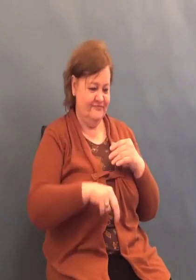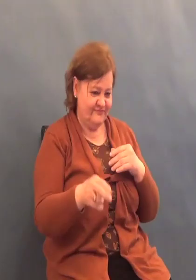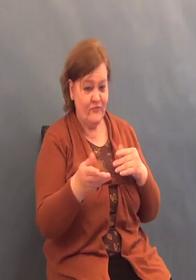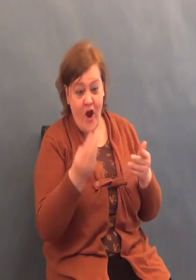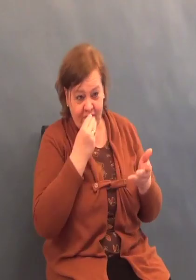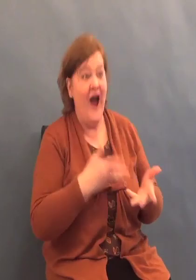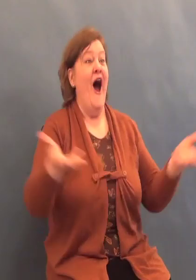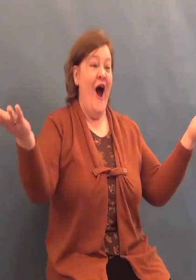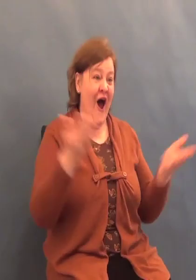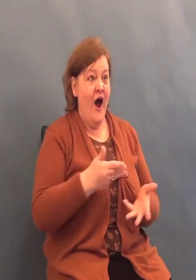Ludzie właśnie jedzą, zaskoczeni patrzą na niego.